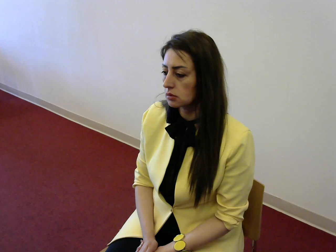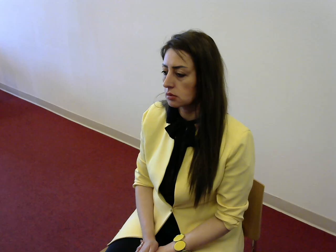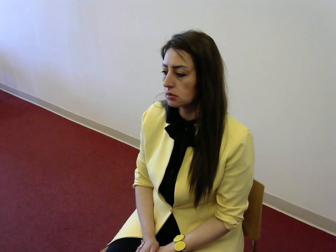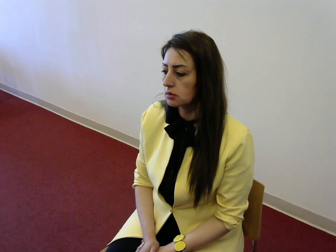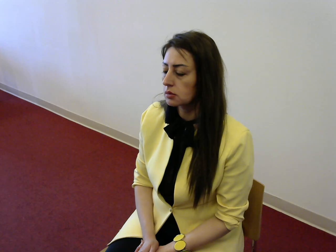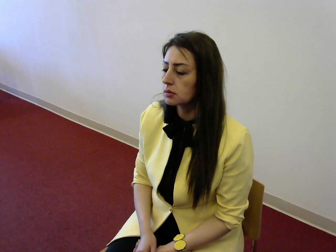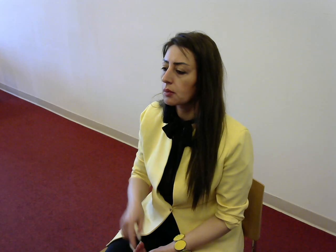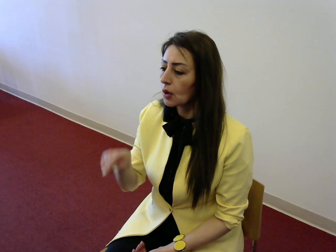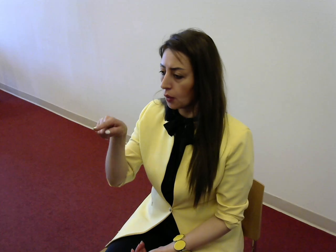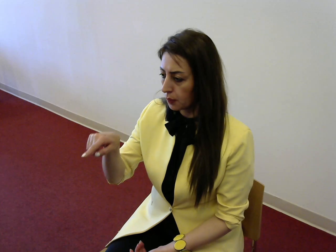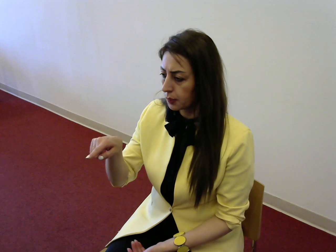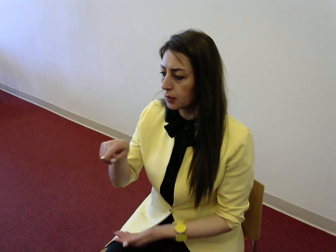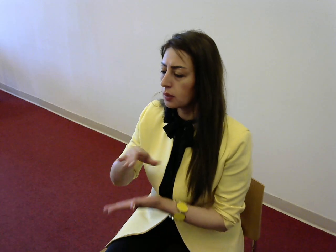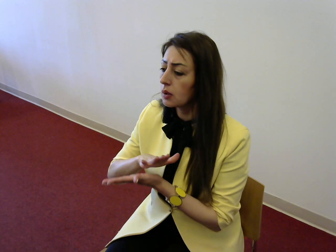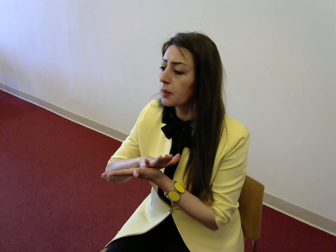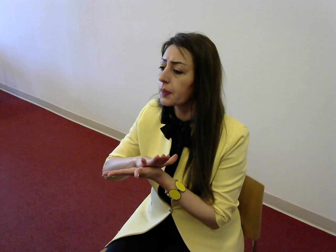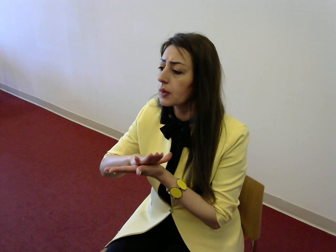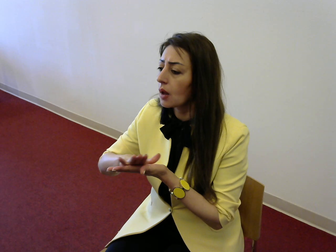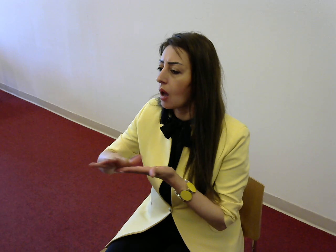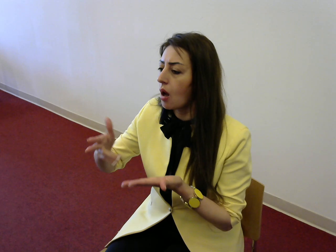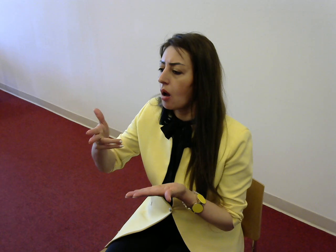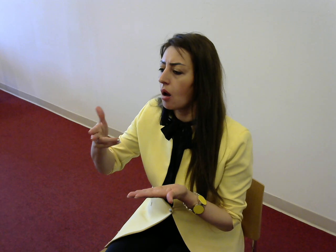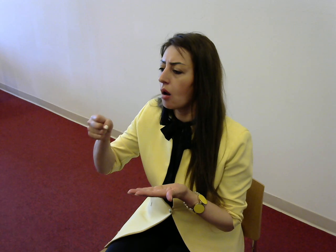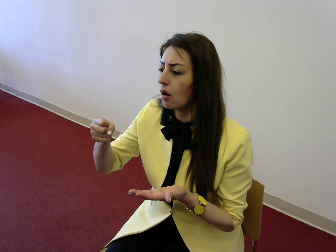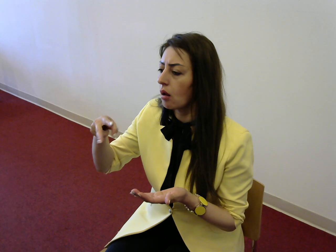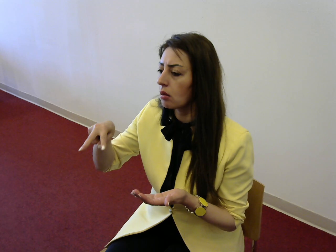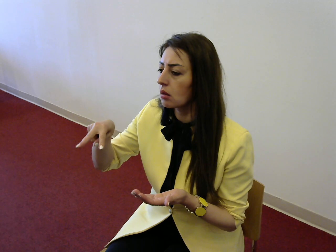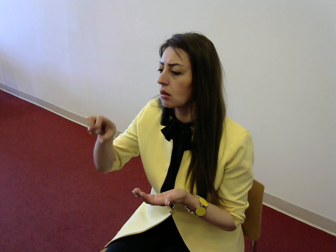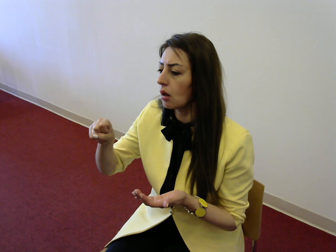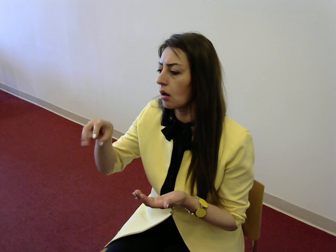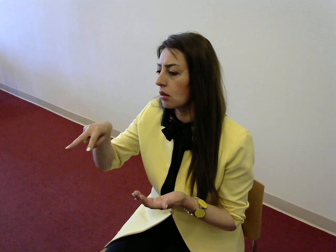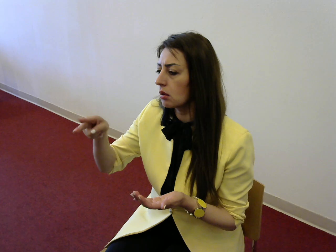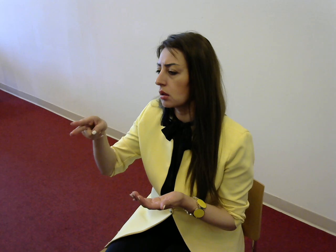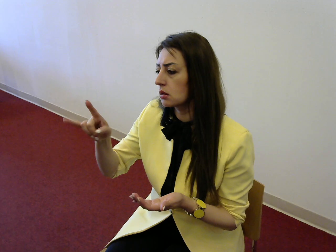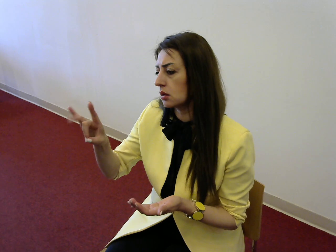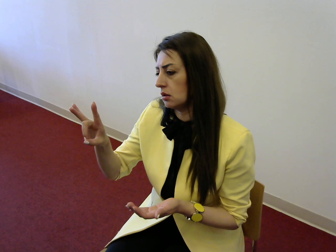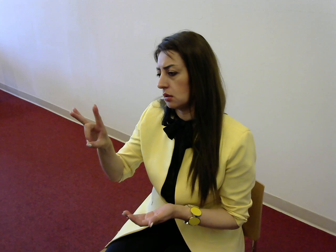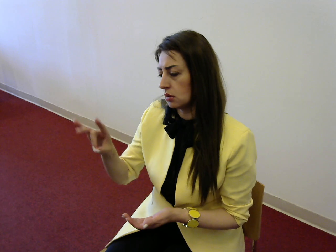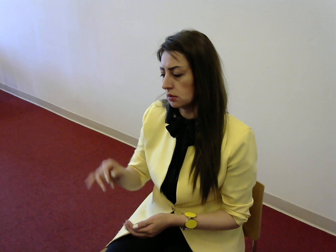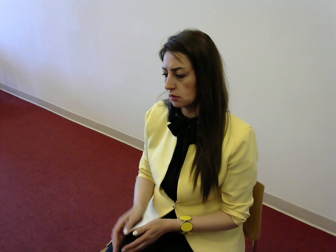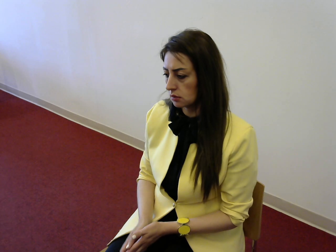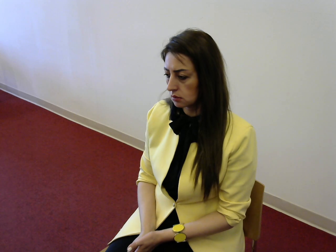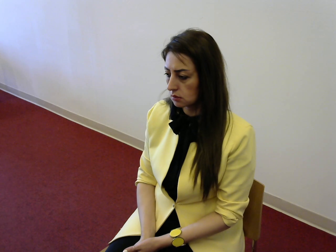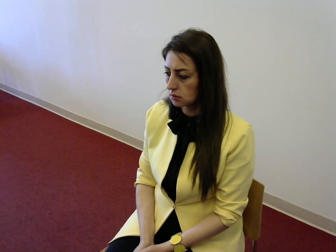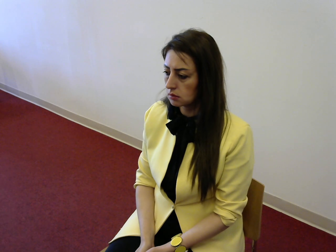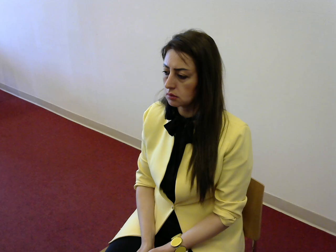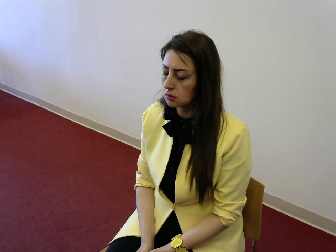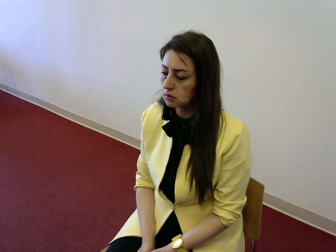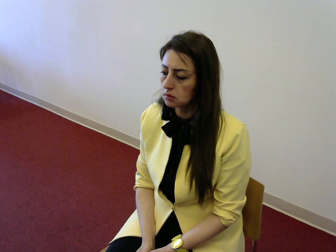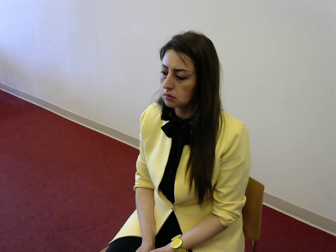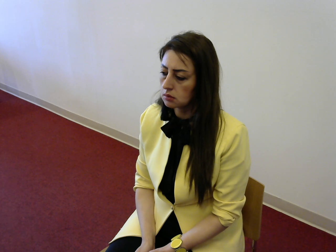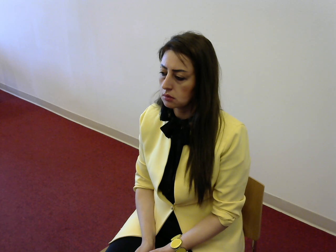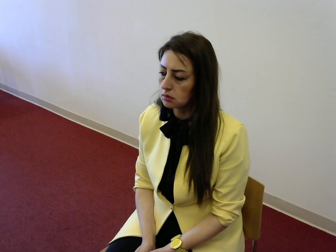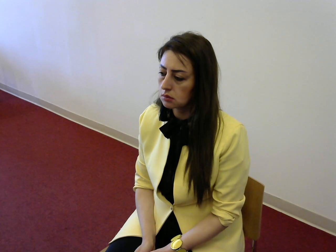Bu halaldır?